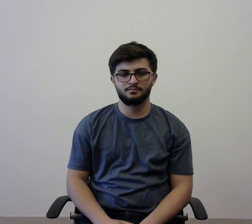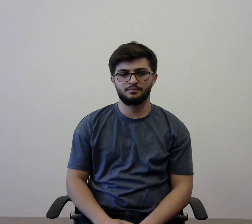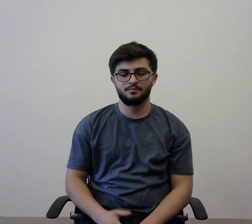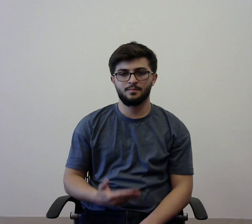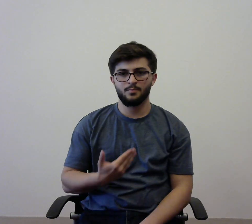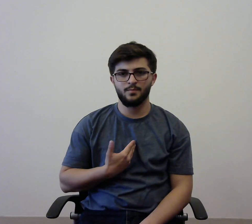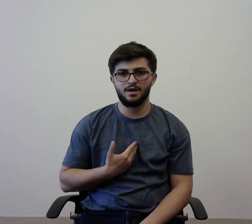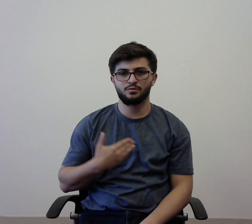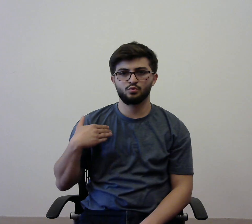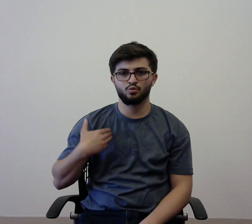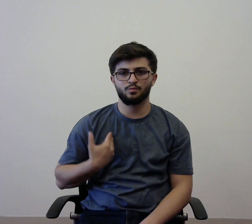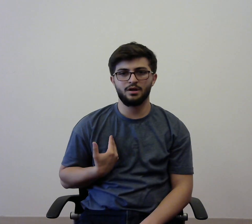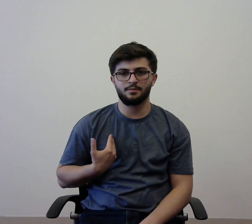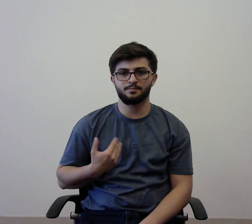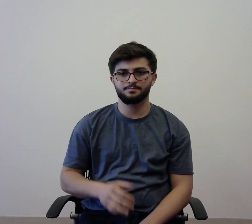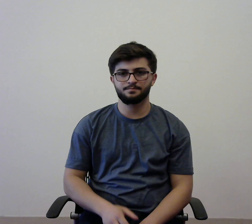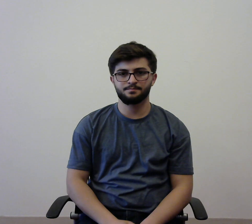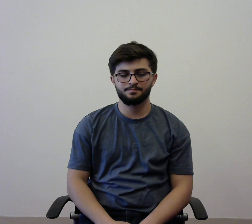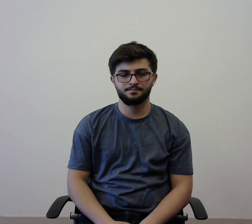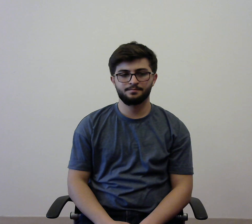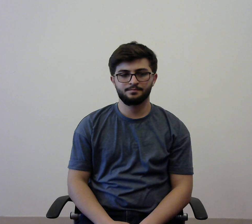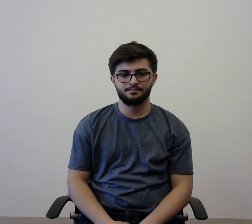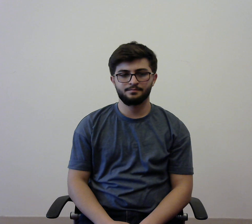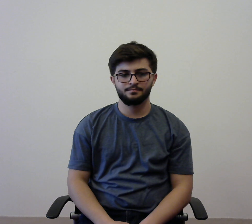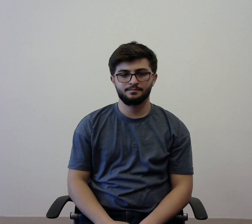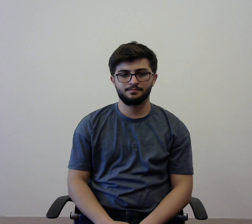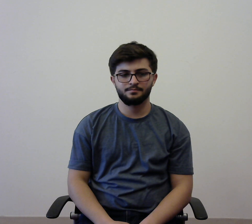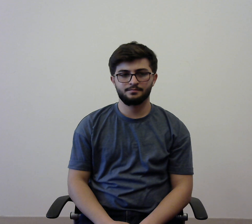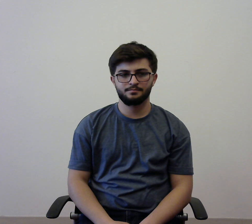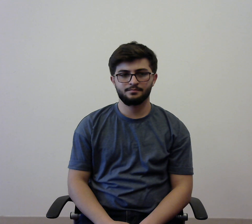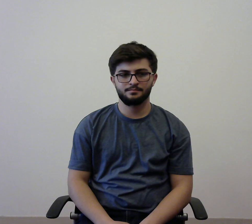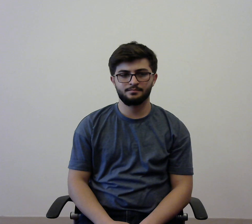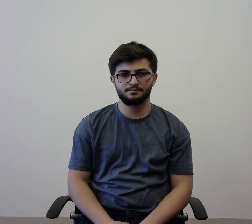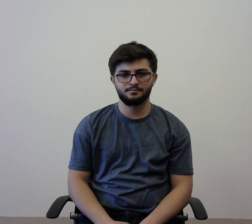Mən subayam